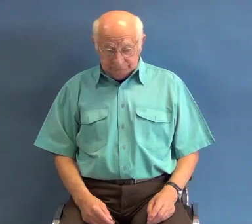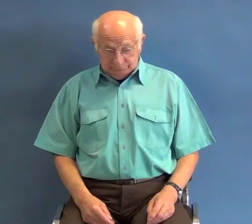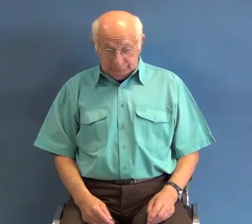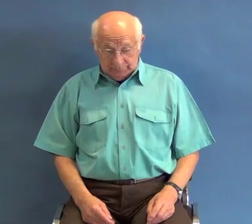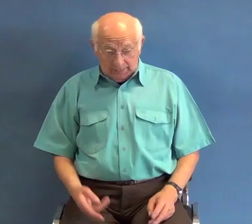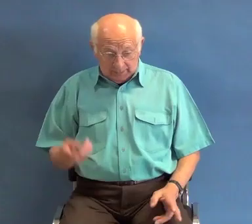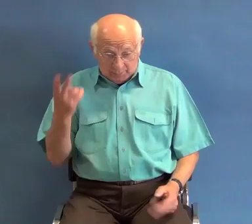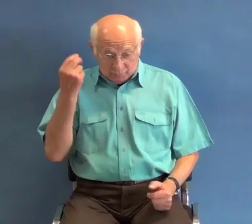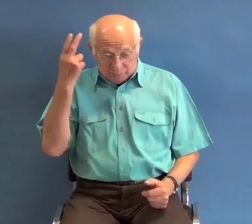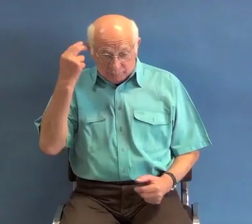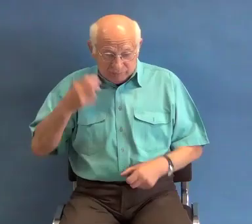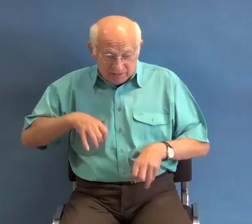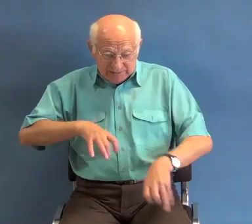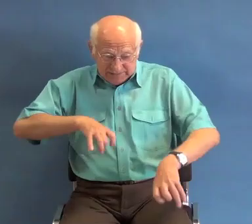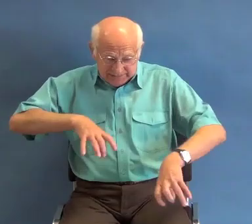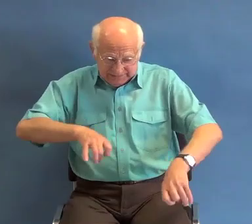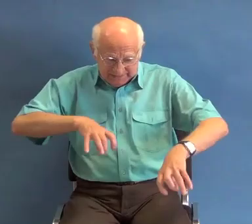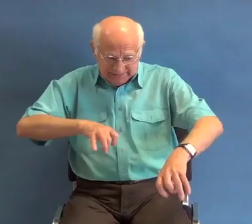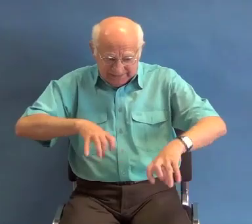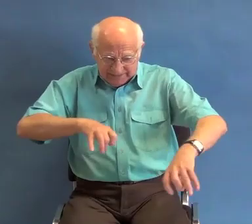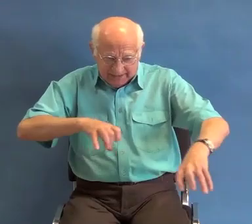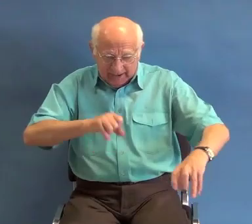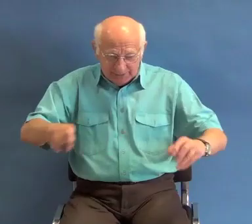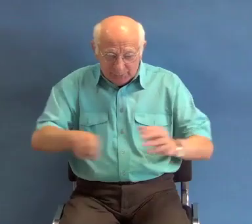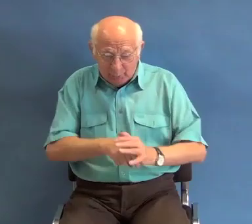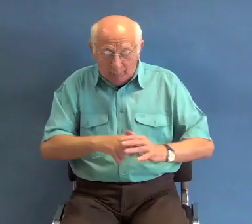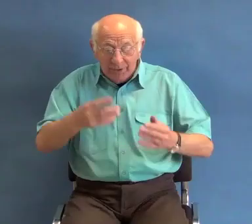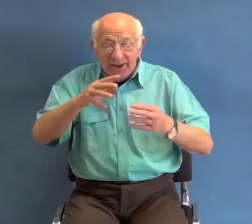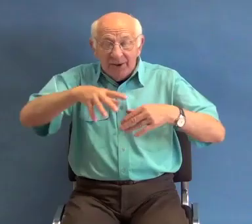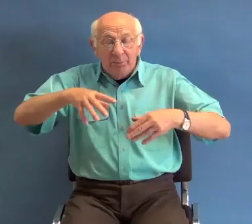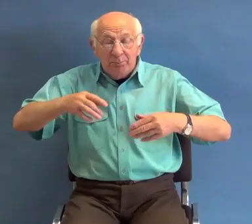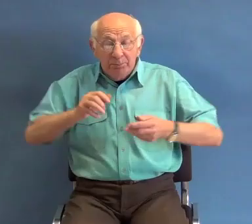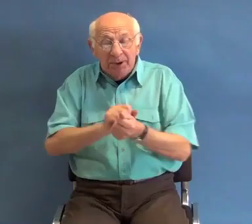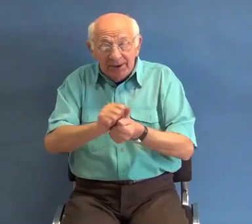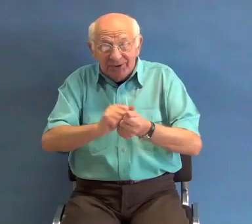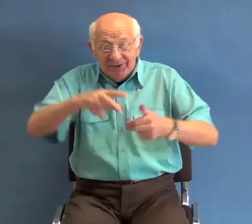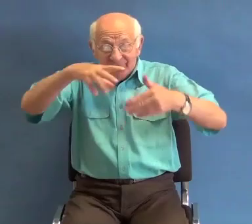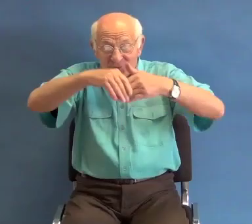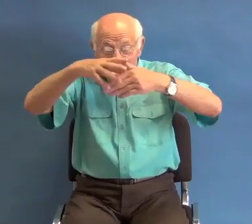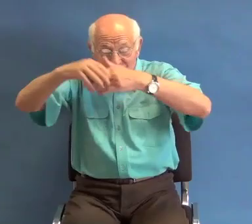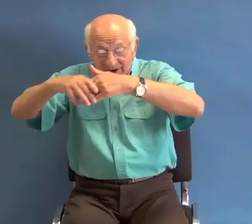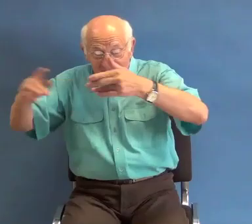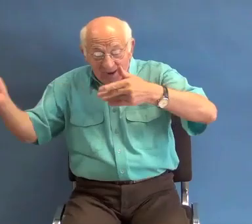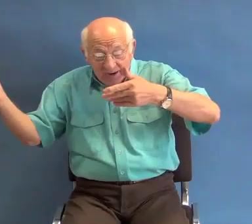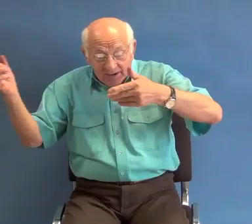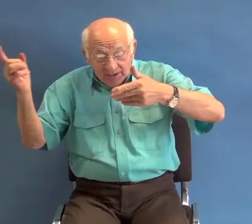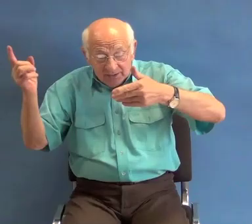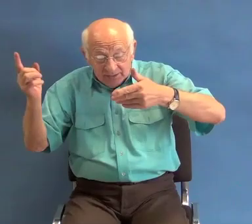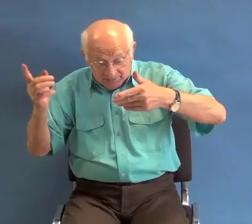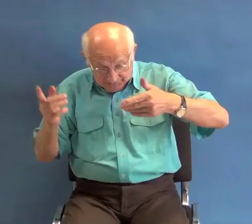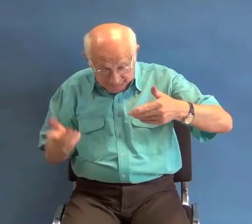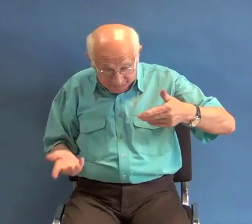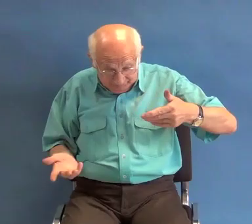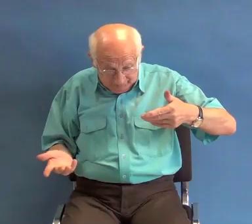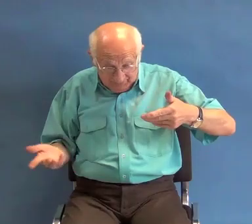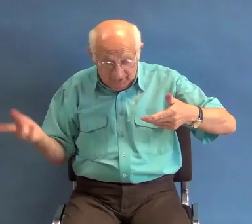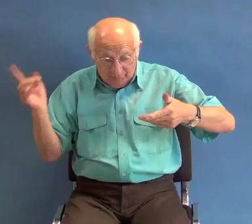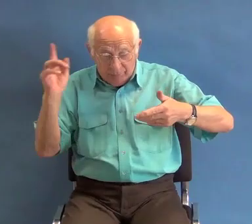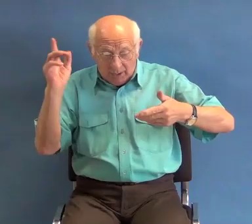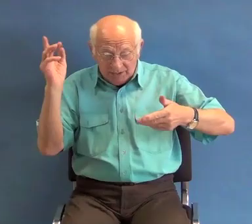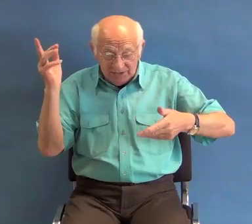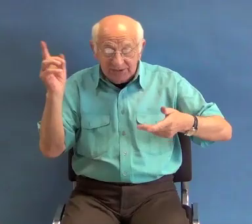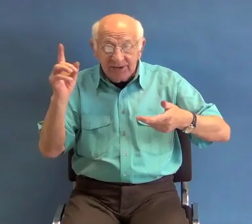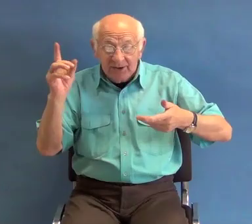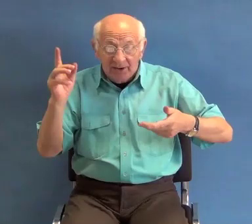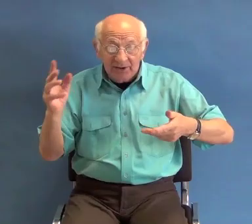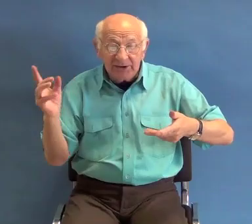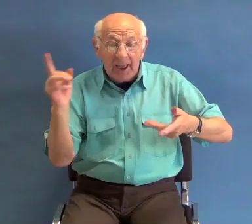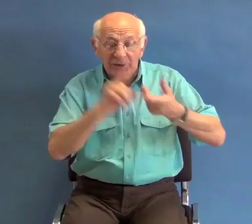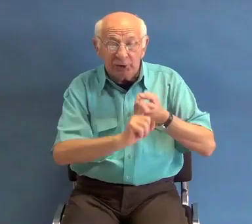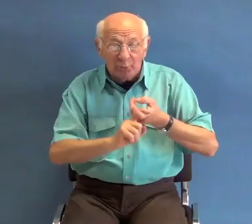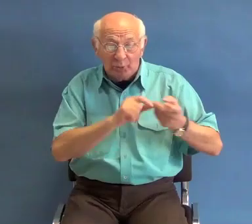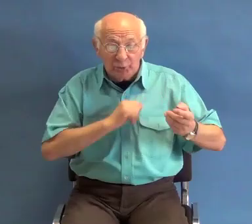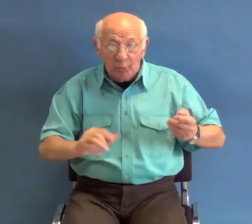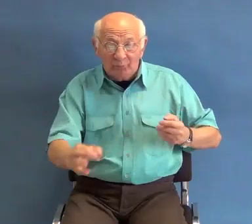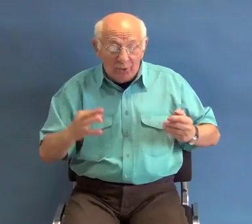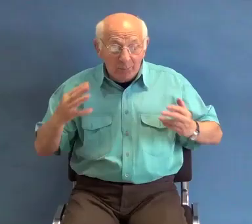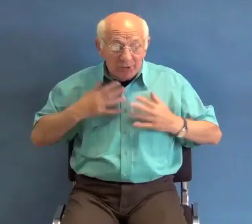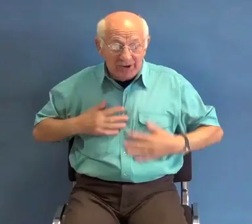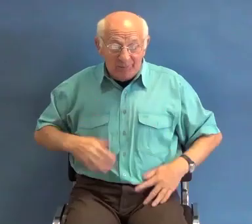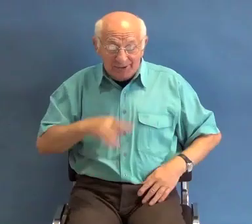Królik biegnie, biegnie, skacze w kierunku wiszących ubrań. Wskakuje w czerwoną piżamę.